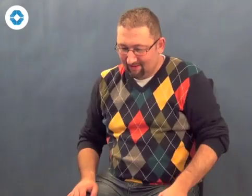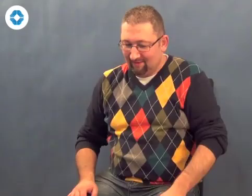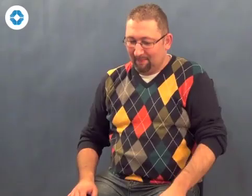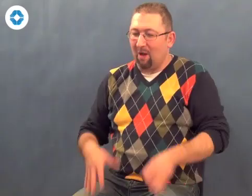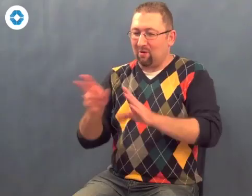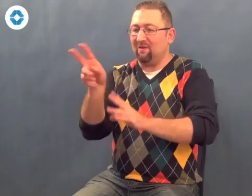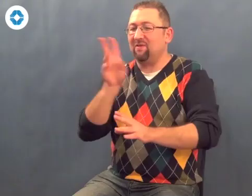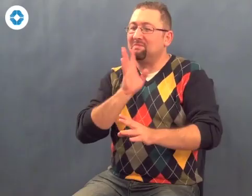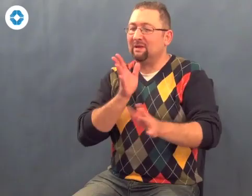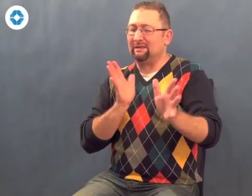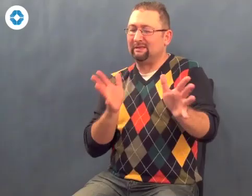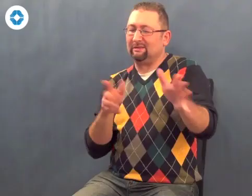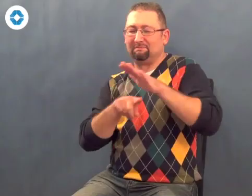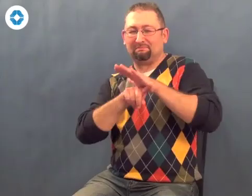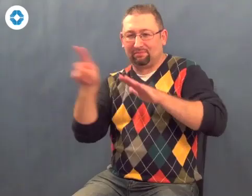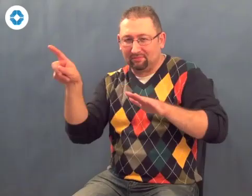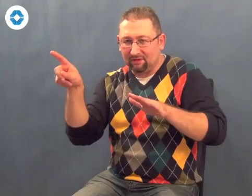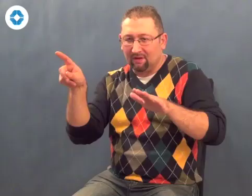Razem we dwóch uciekli, biegli.